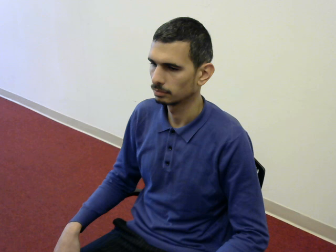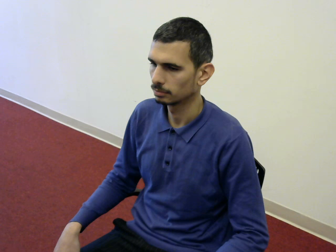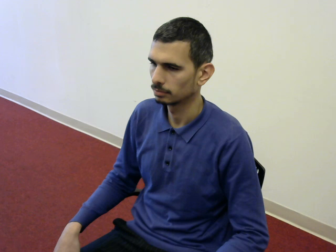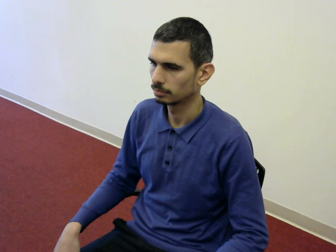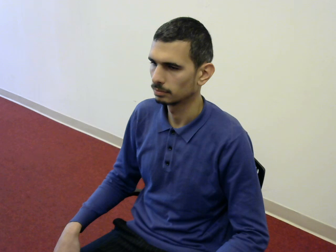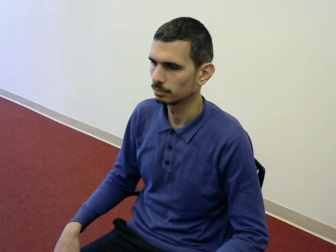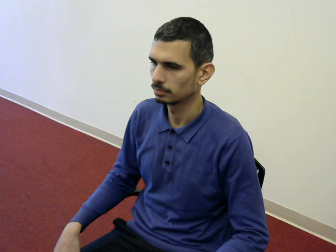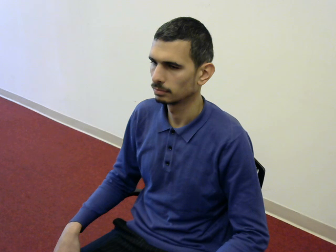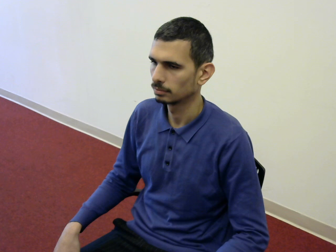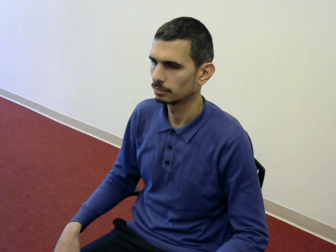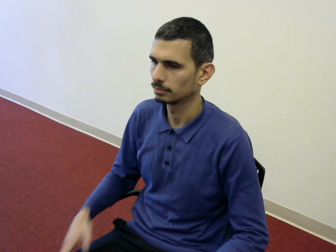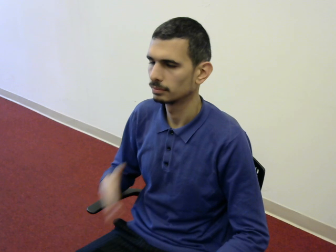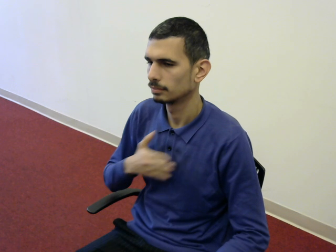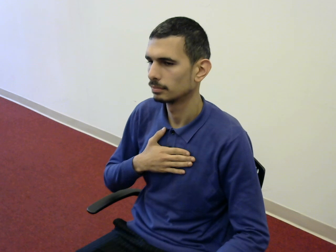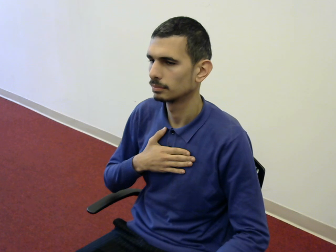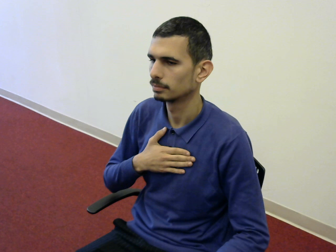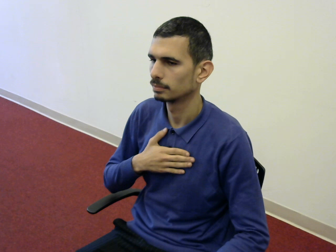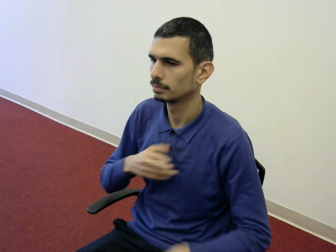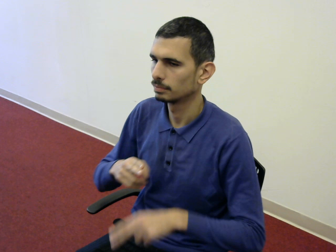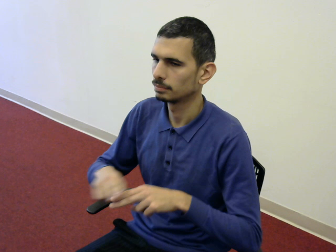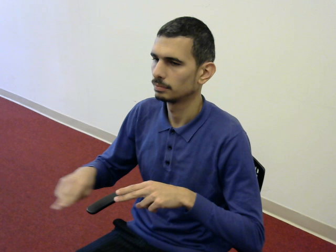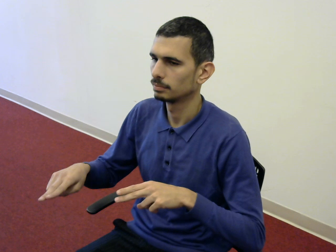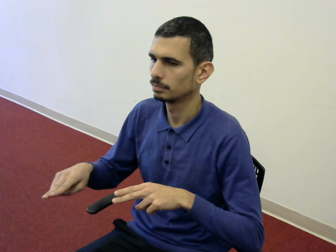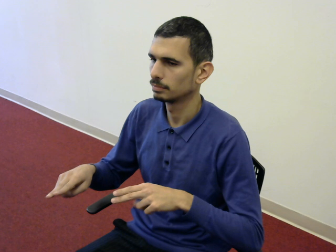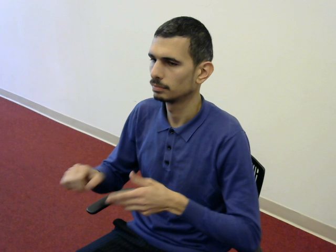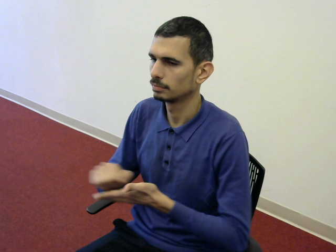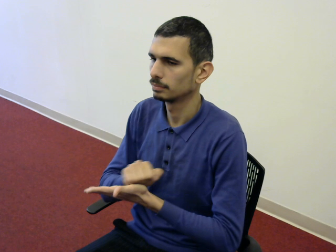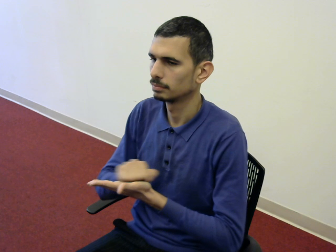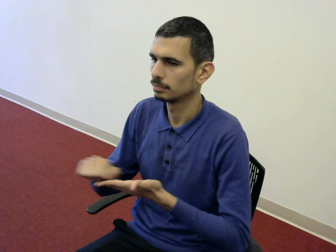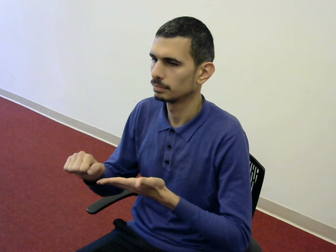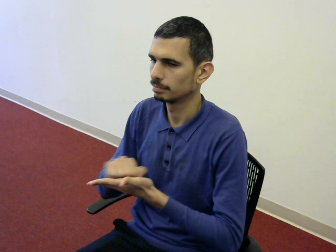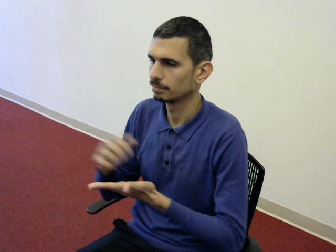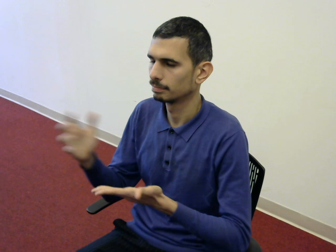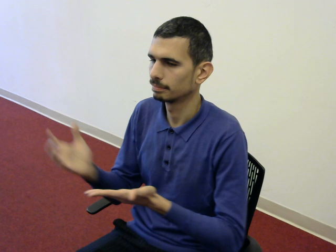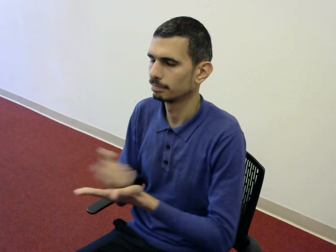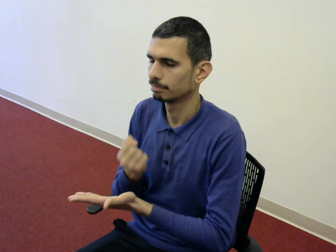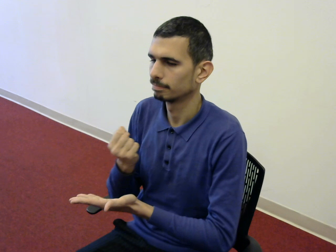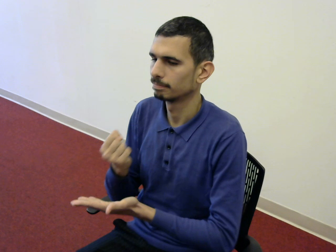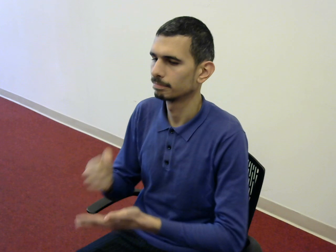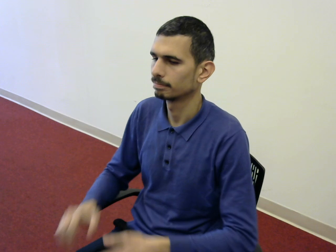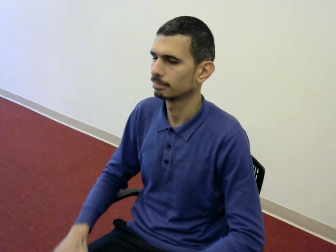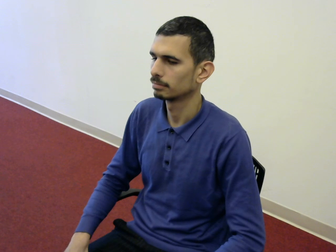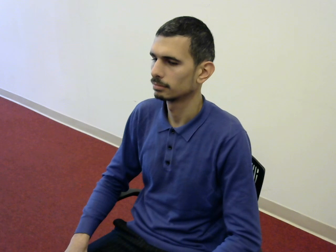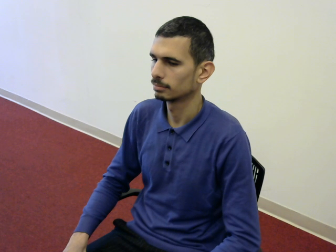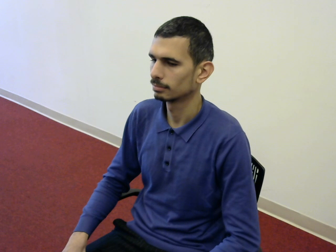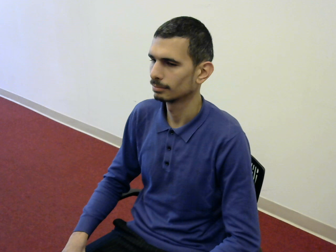Mən itirdiyim sənədi tapmışam